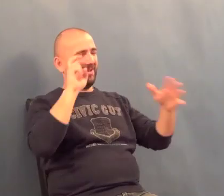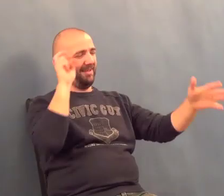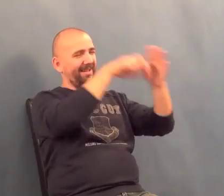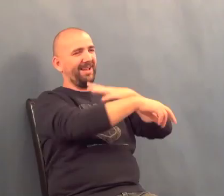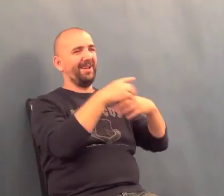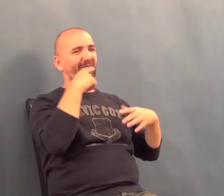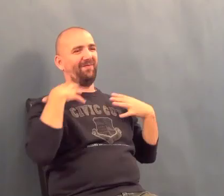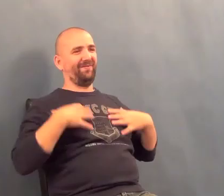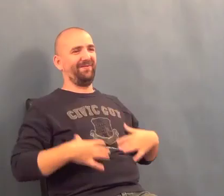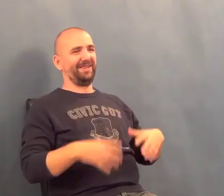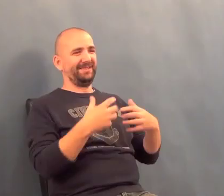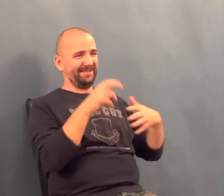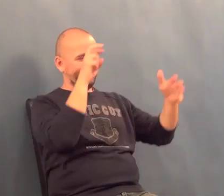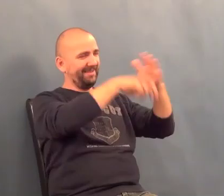Królik wskakuje w czerwone ubranie, to chyba sweter.